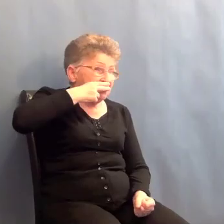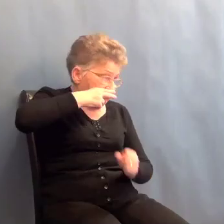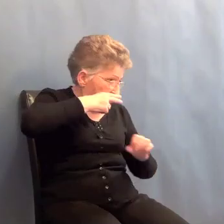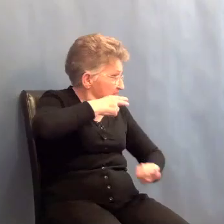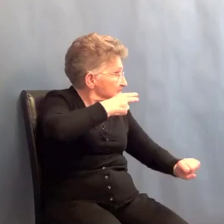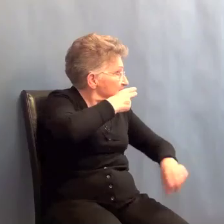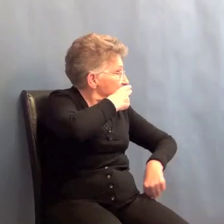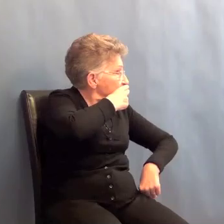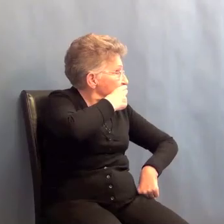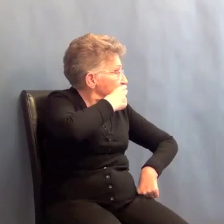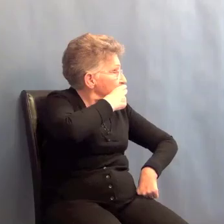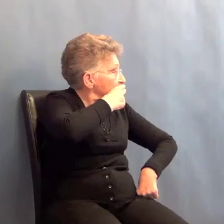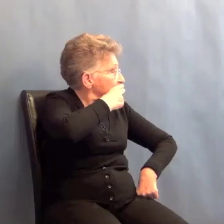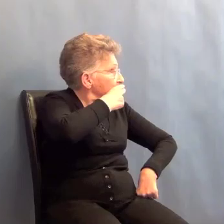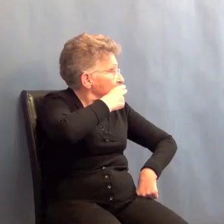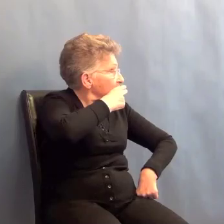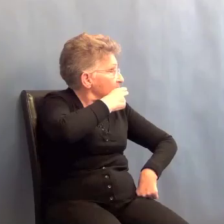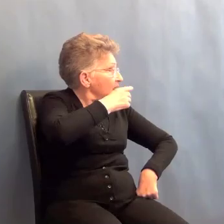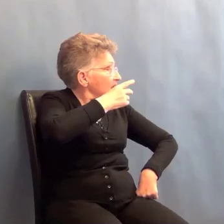Jest papierosy.